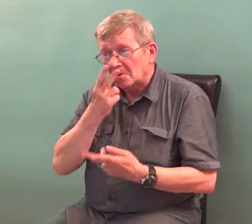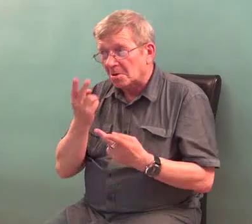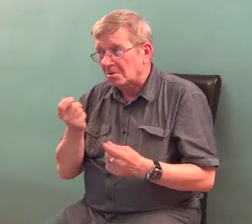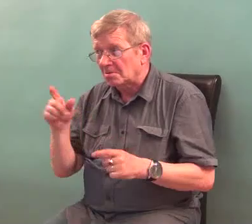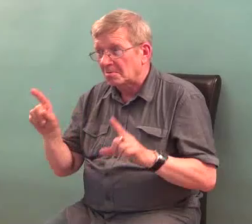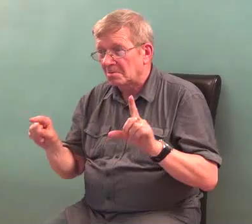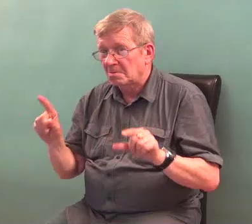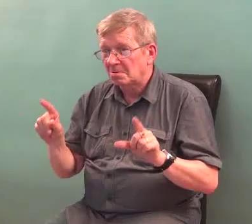Promocje.